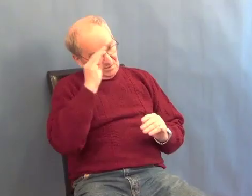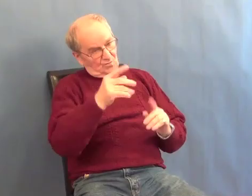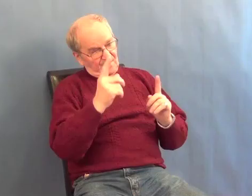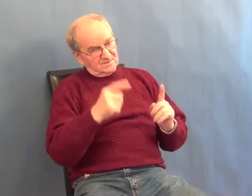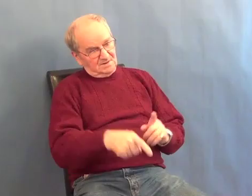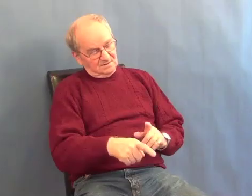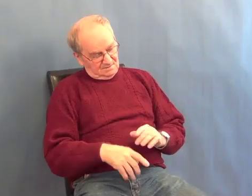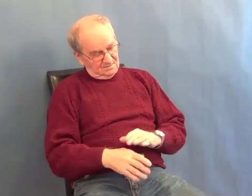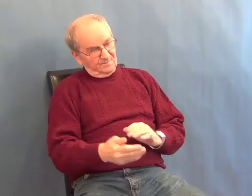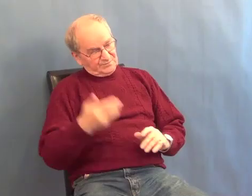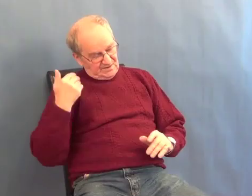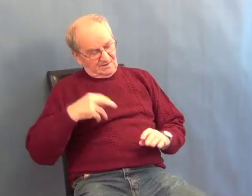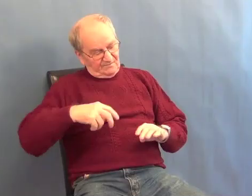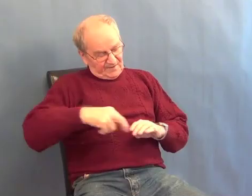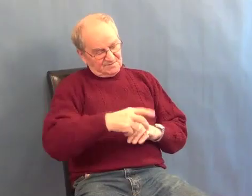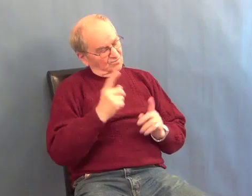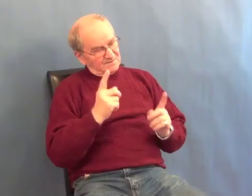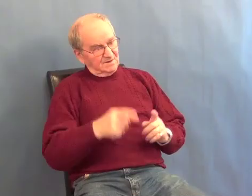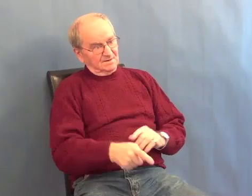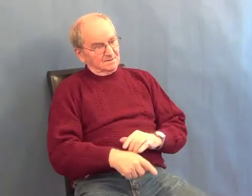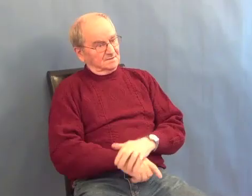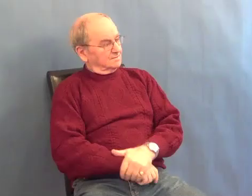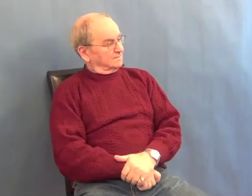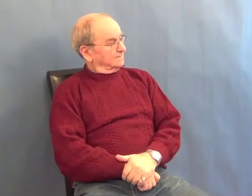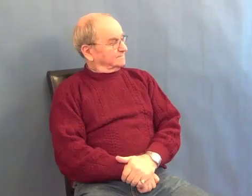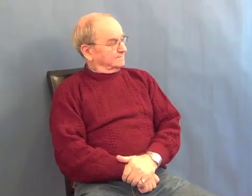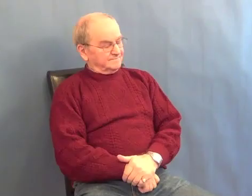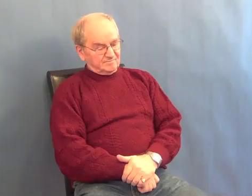Uwaga, to informuje o tym, że wcześniej ktoś nie wszedł na coś.